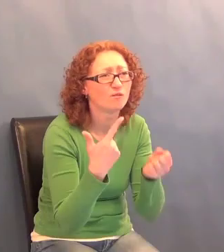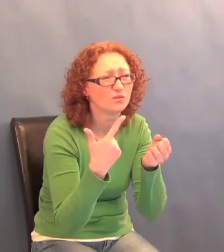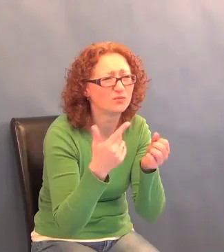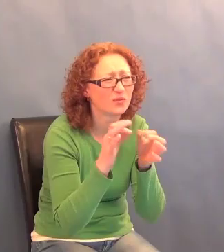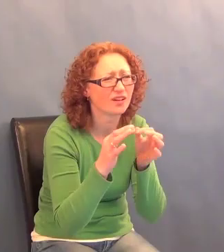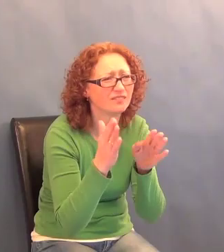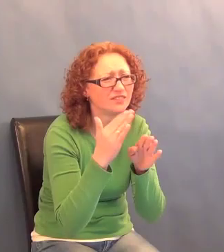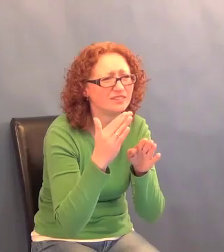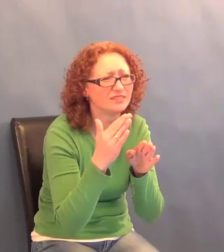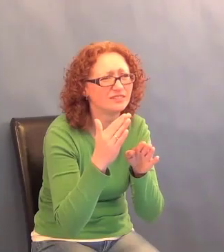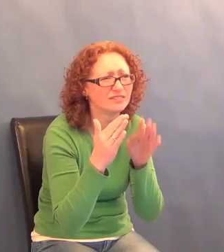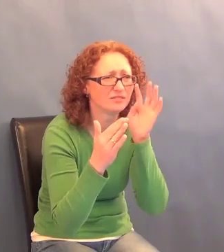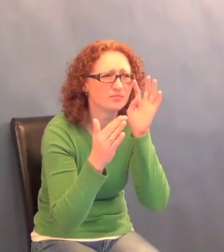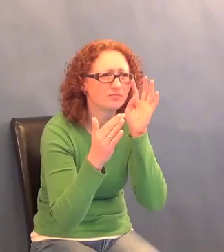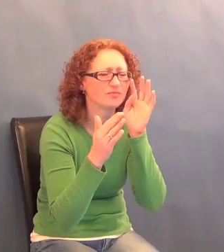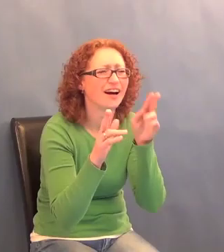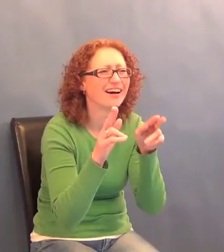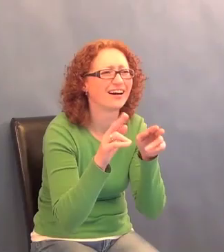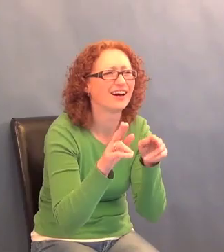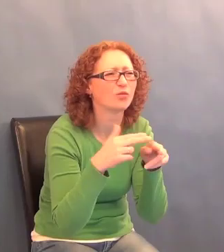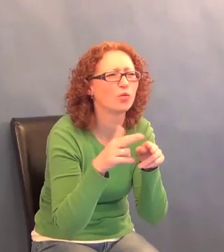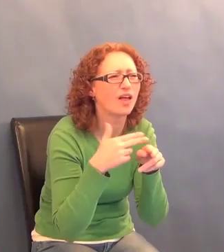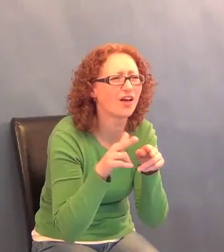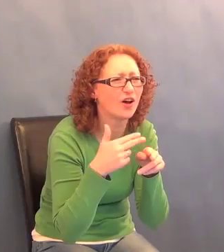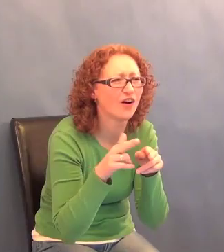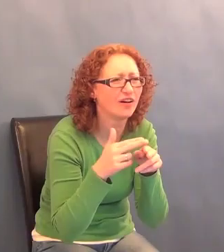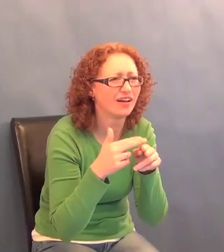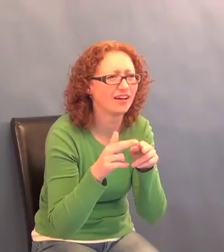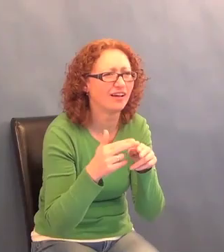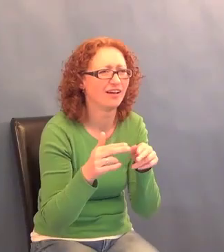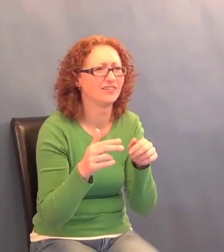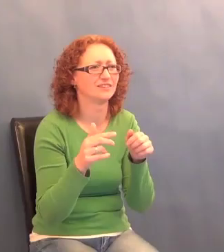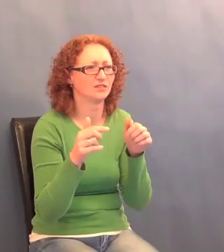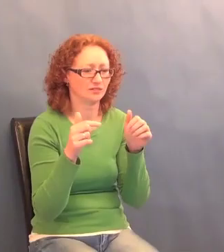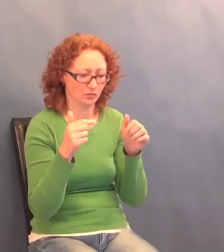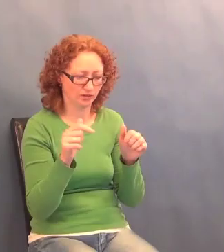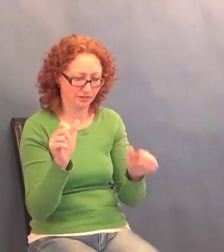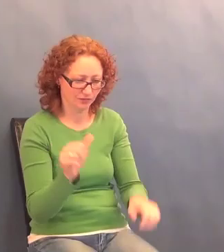Dokładnie, wcześniej? Ale którego?